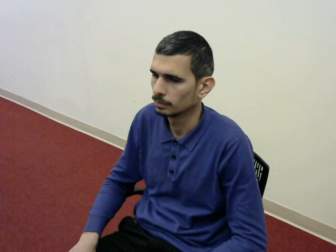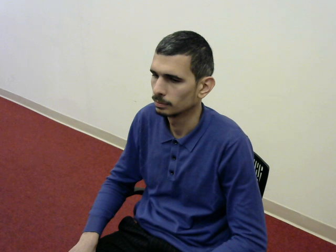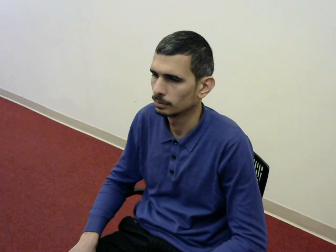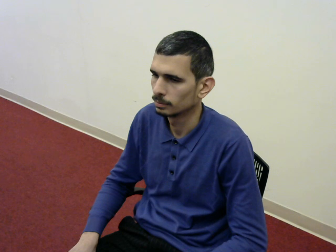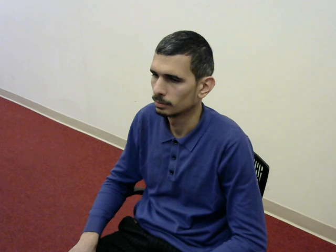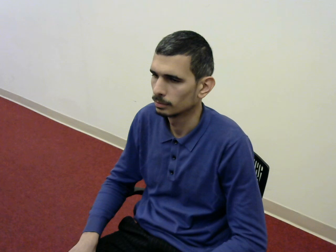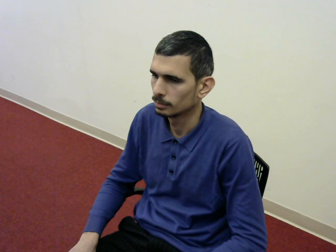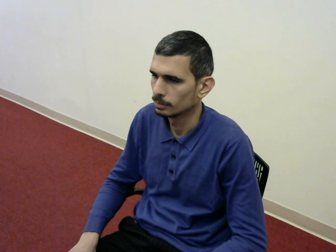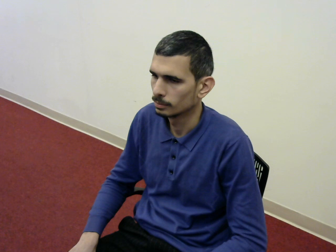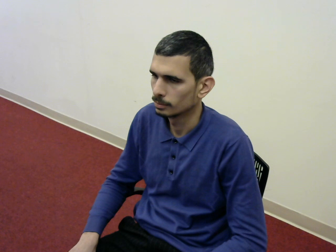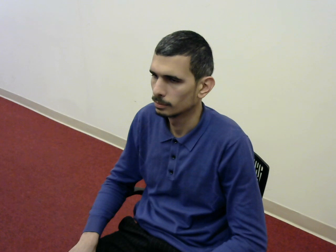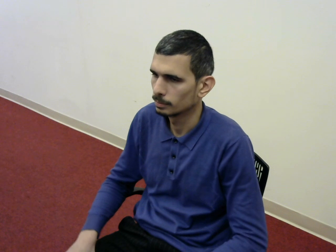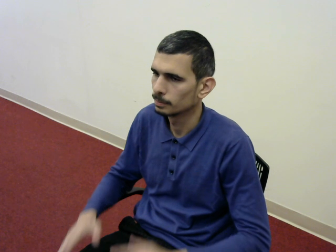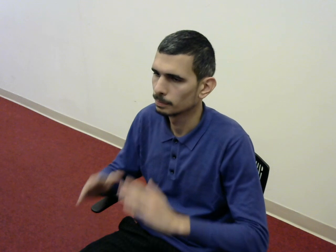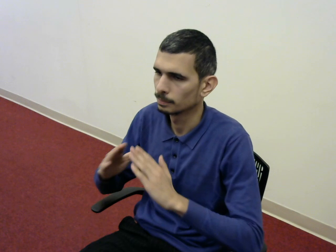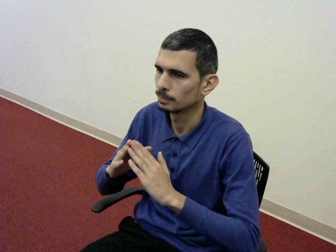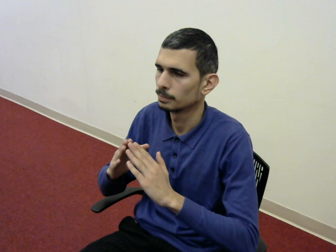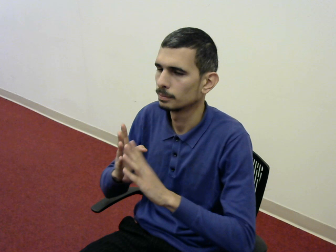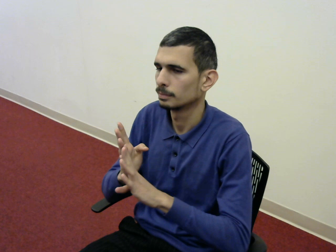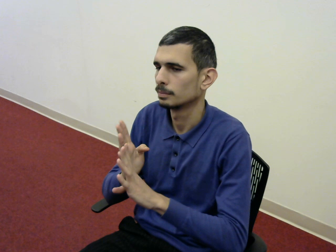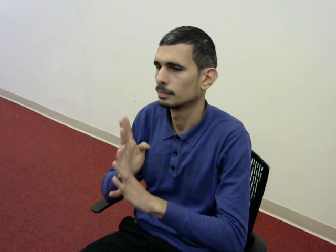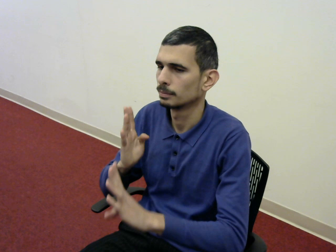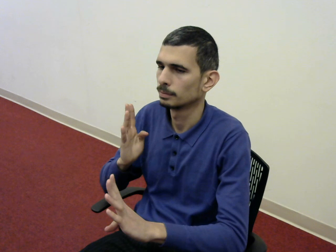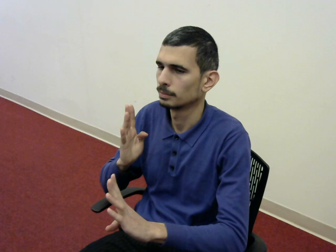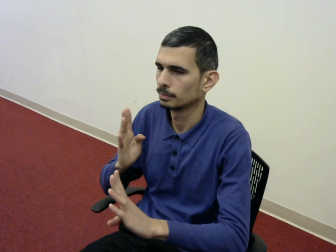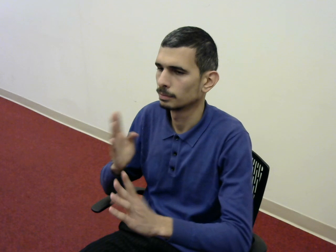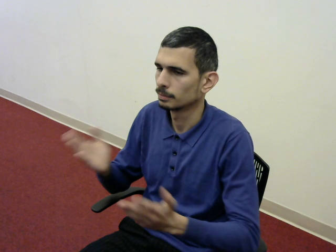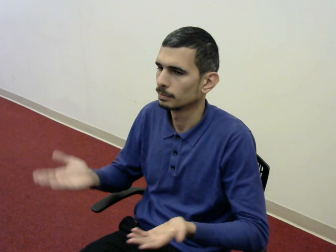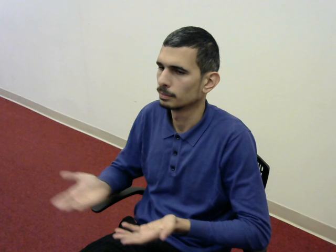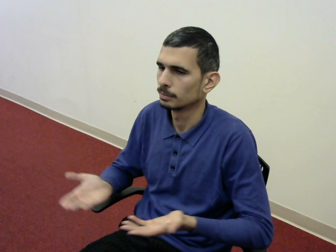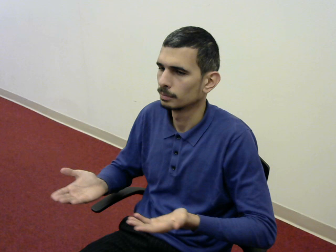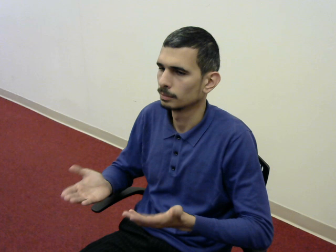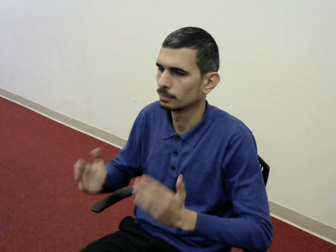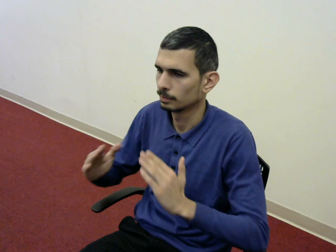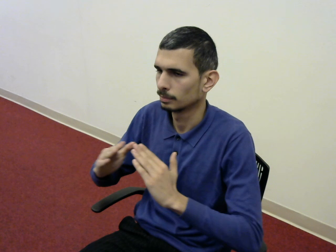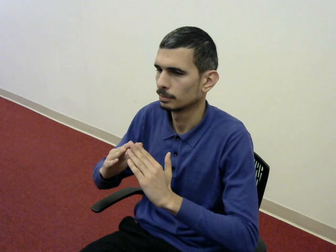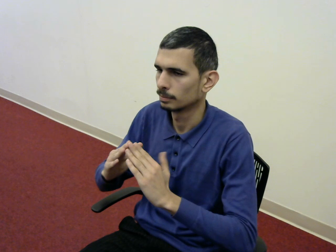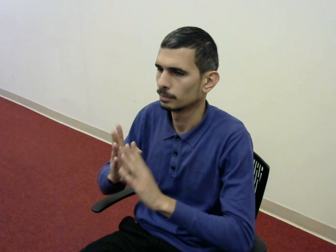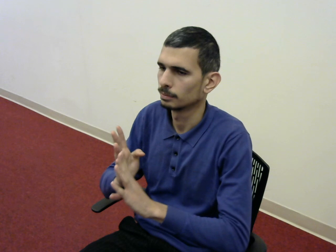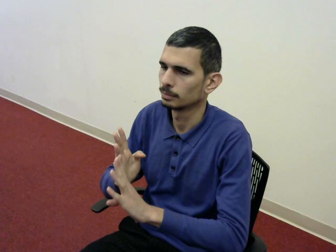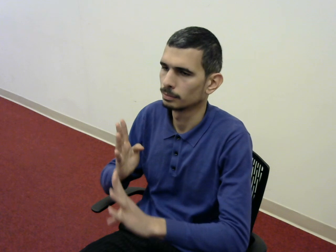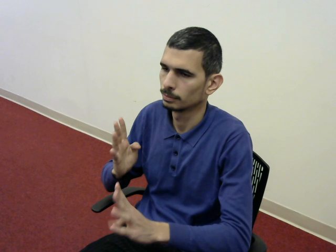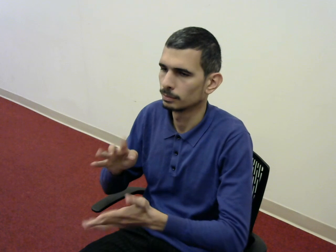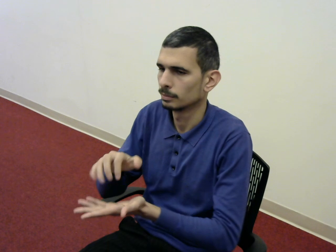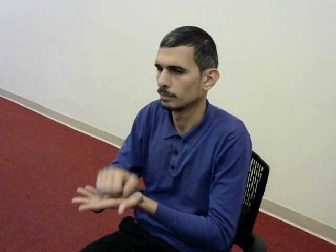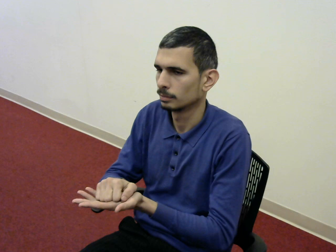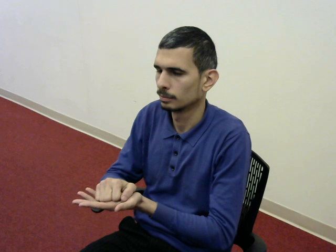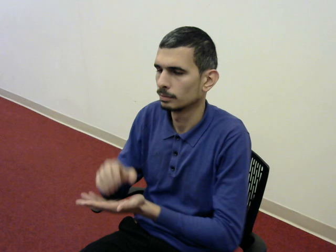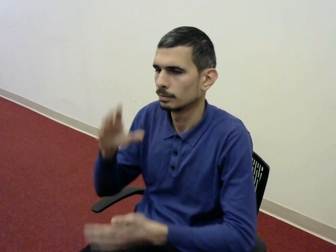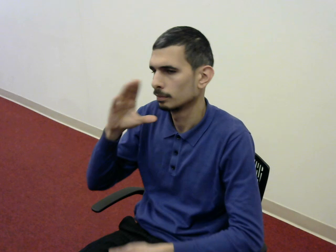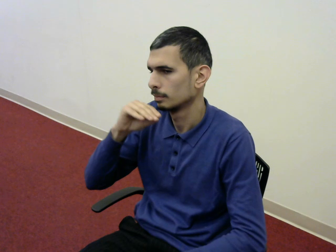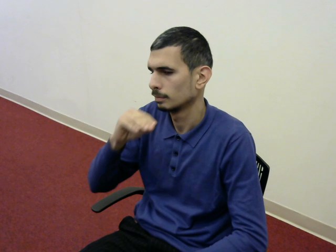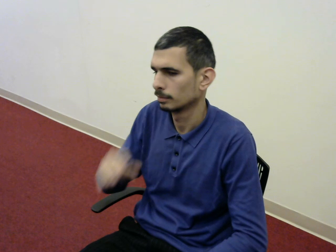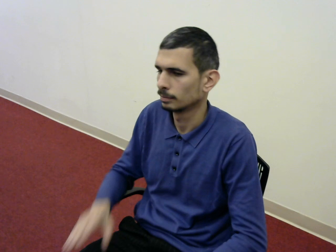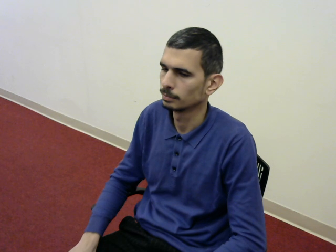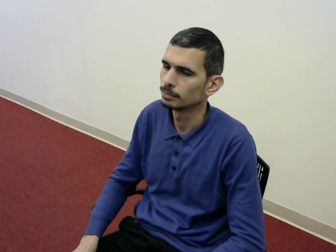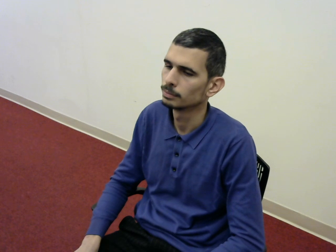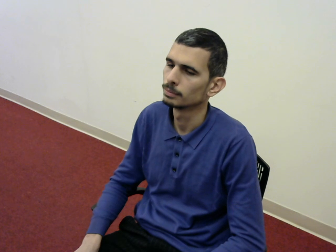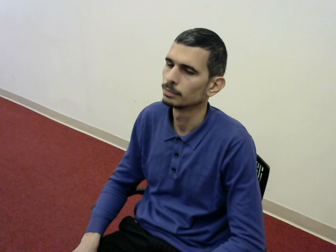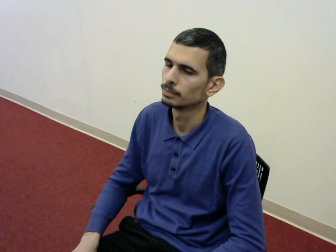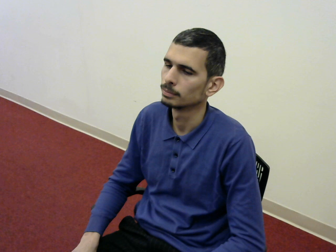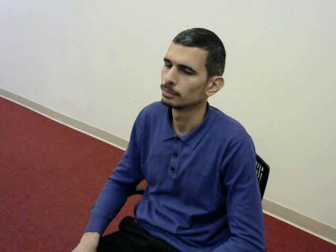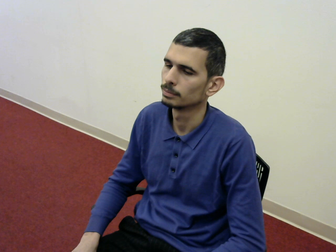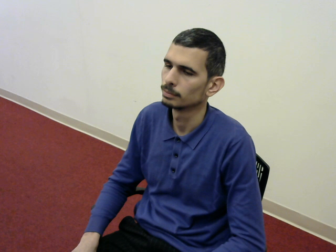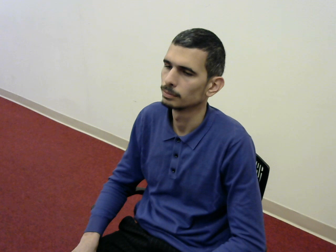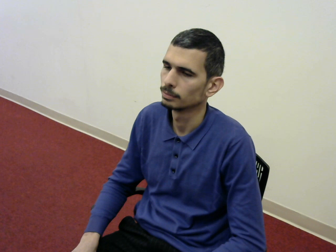Ev növbəsinə necə növbə tuta bilərəm?